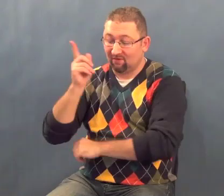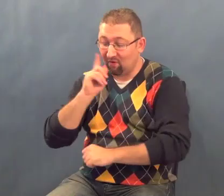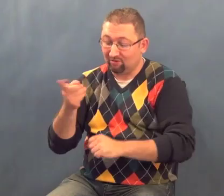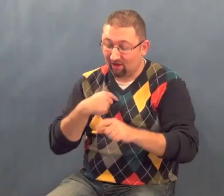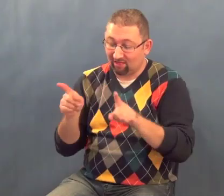Właśnie.